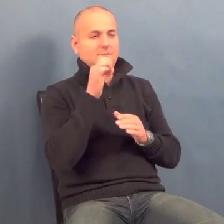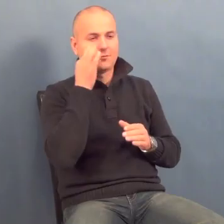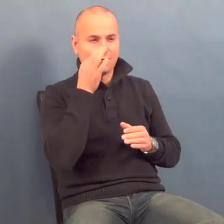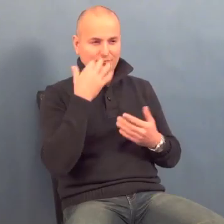To znaczy nie.